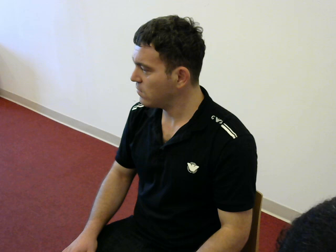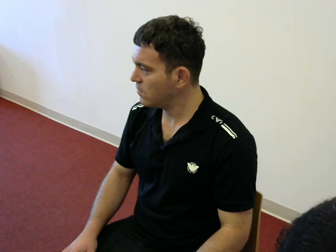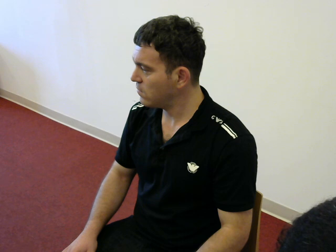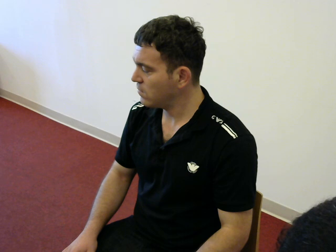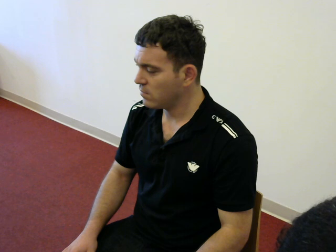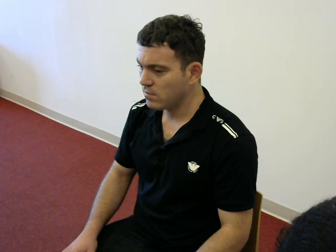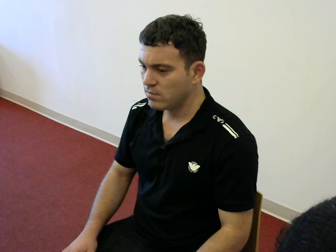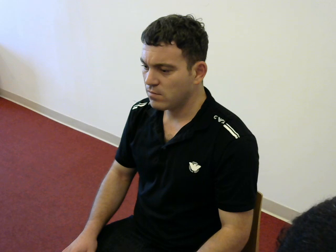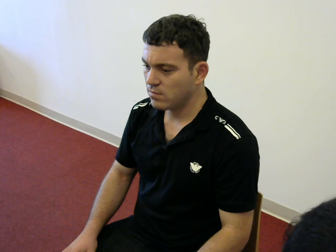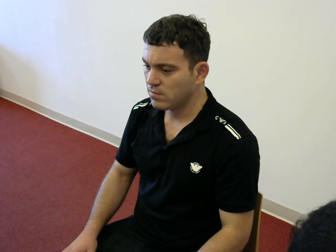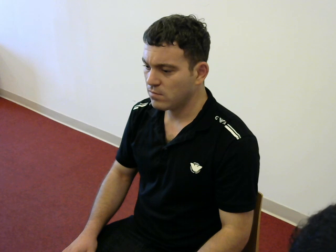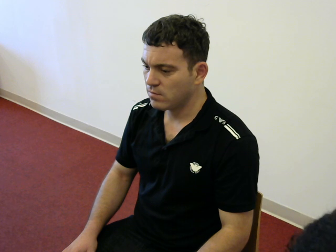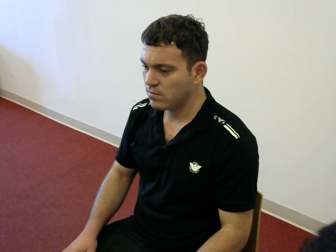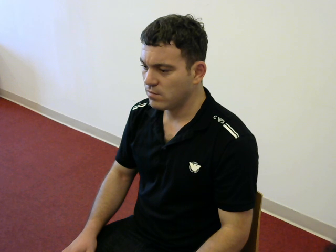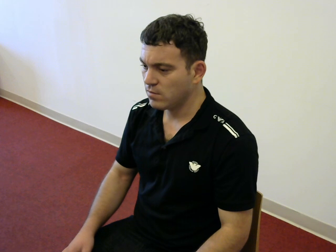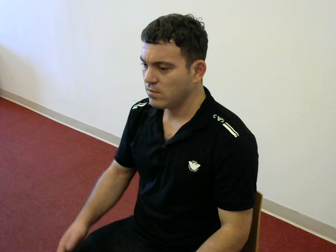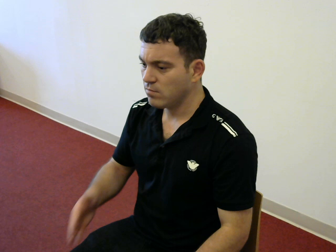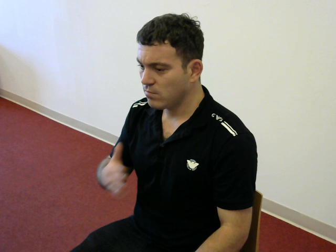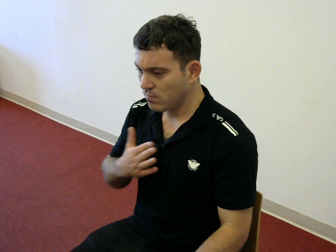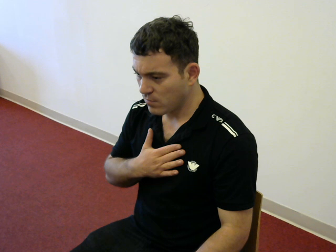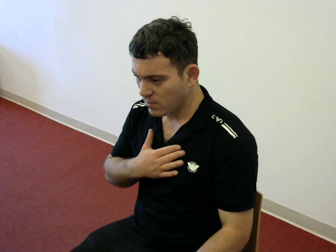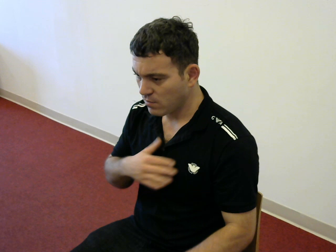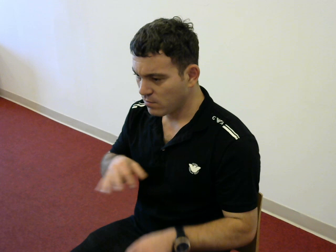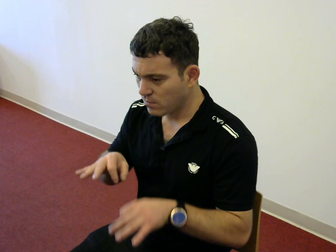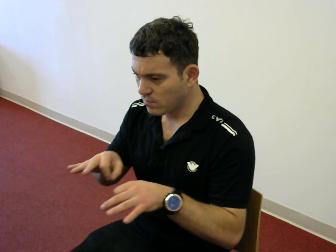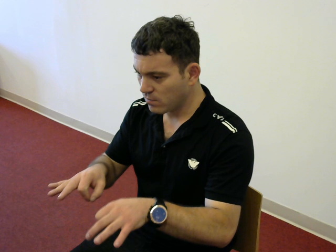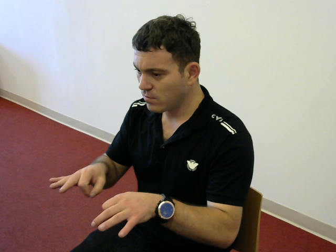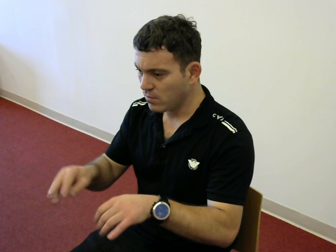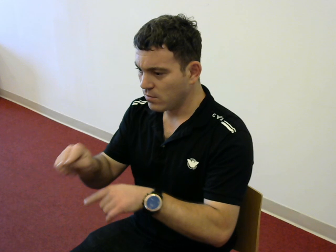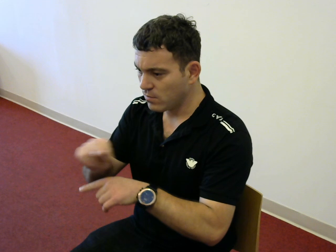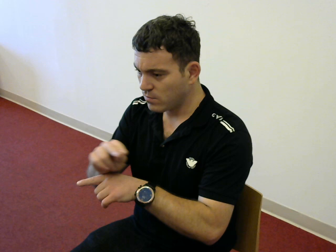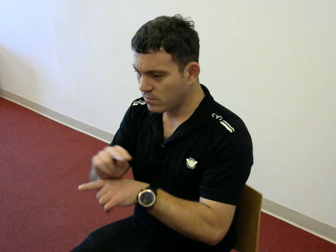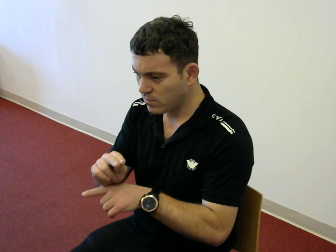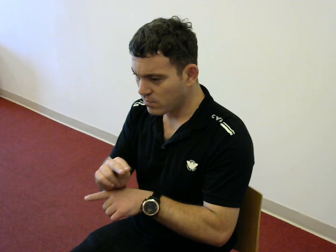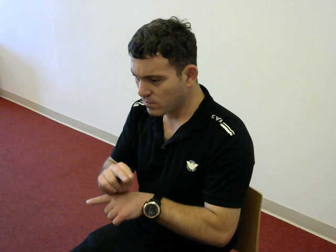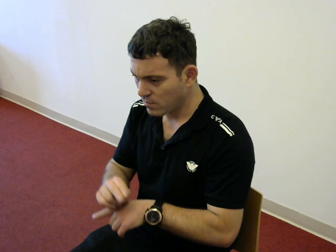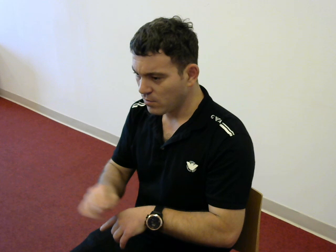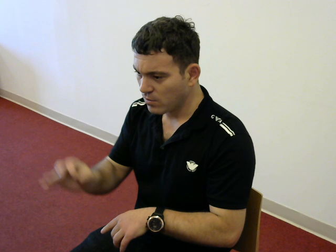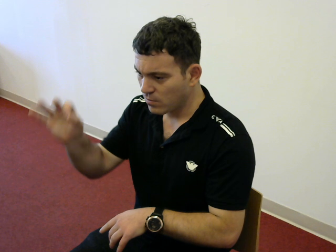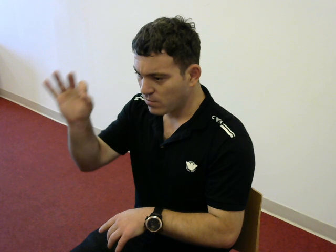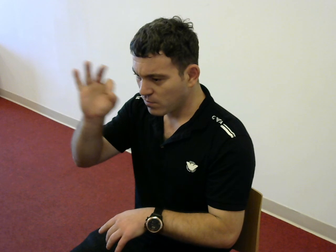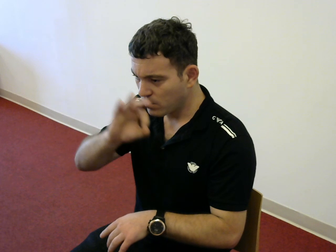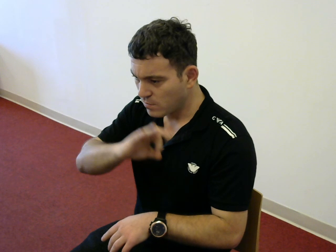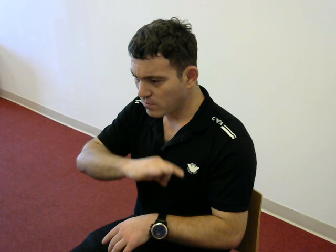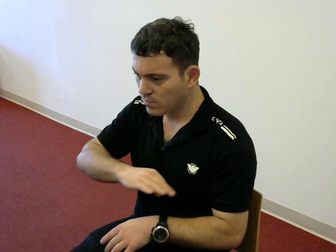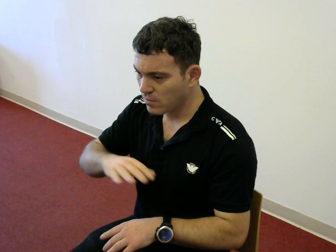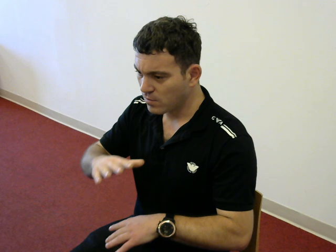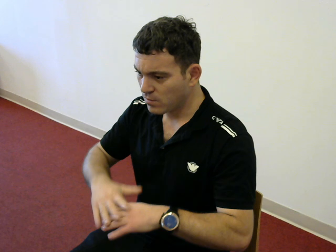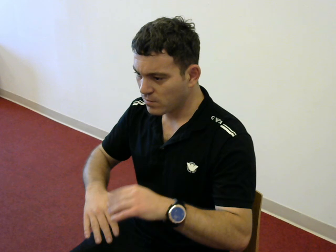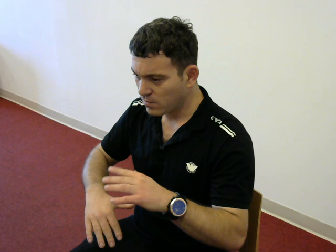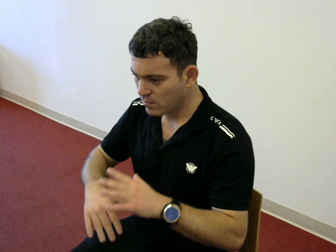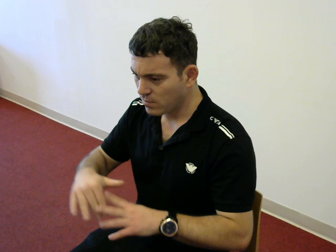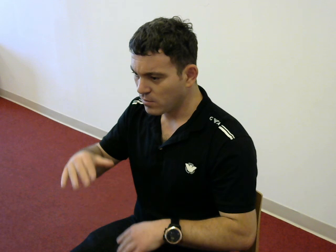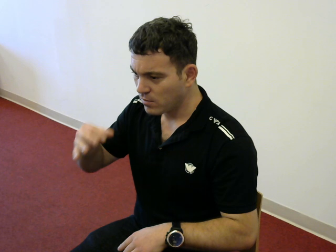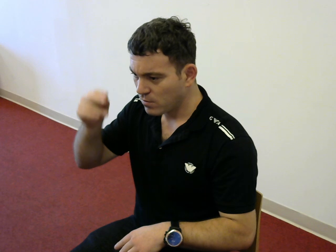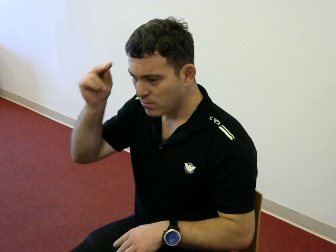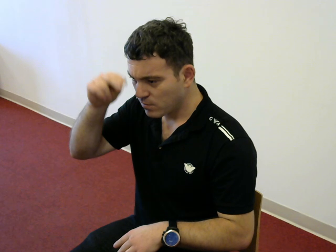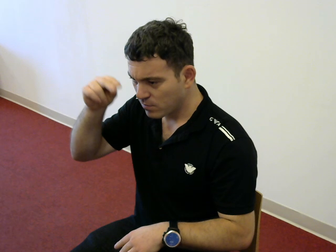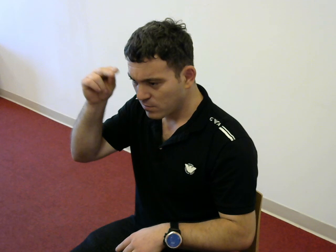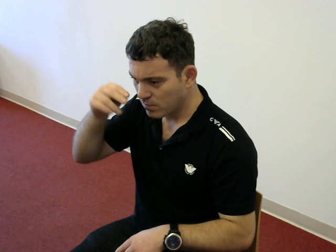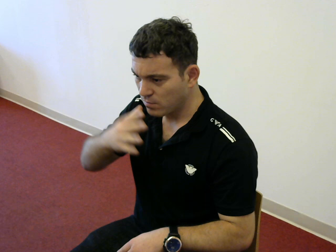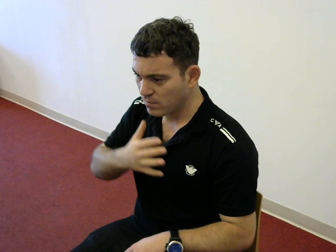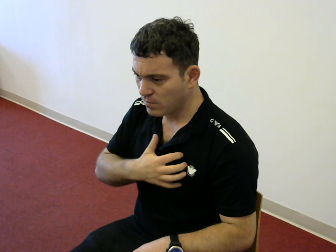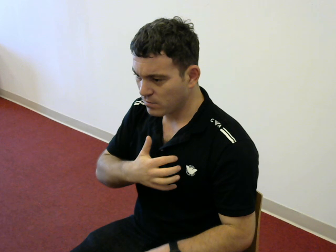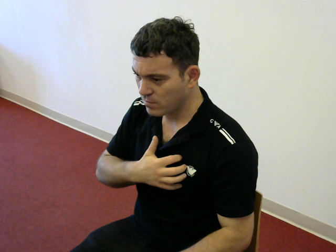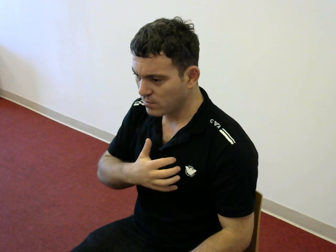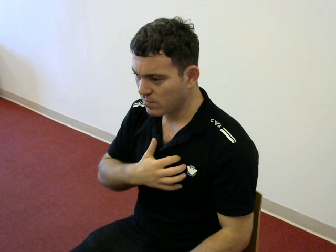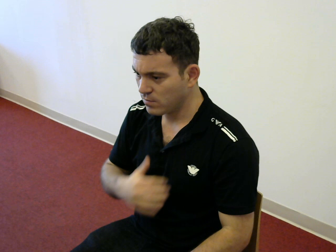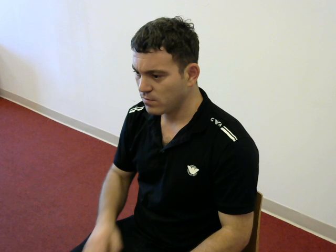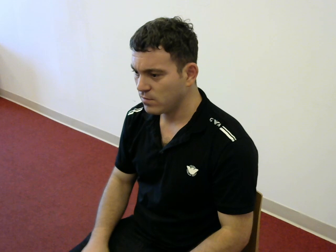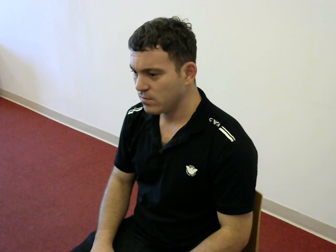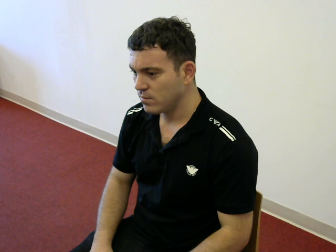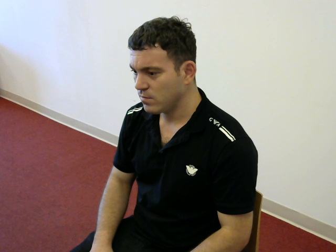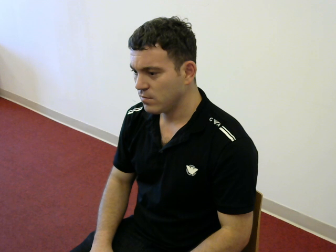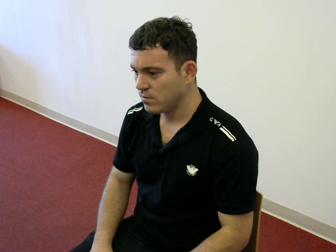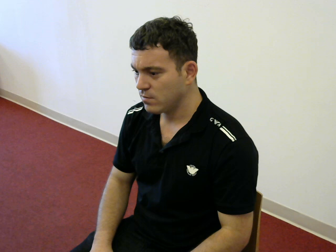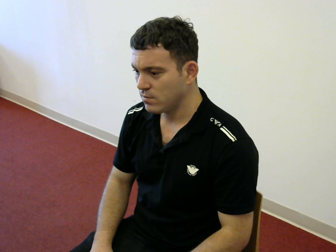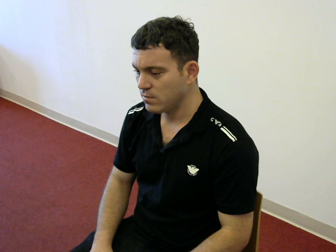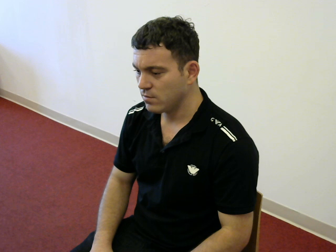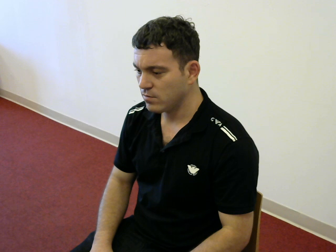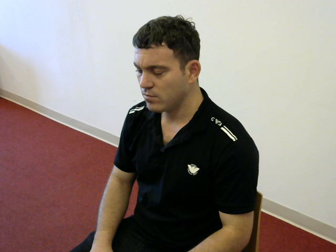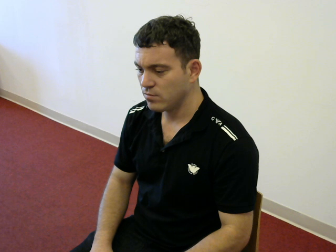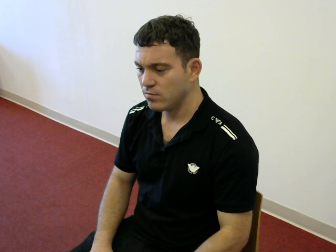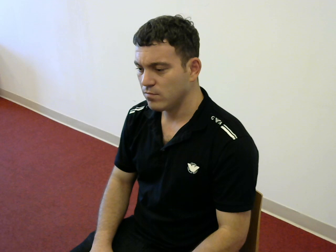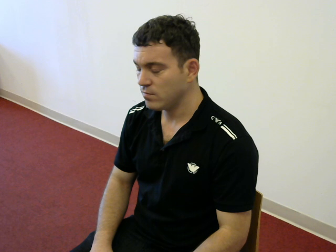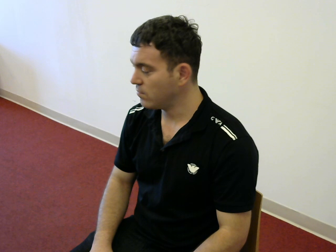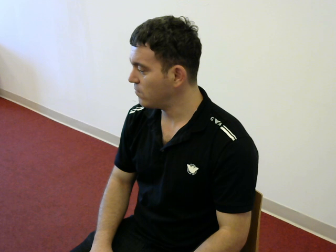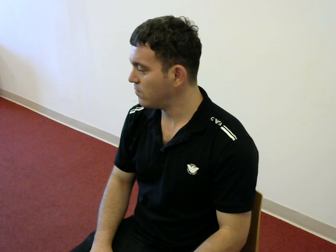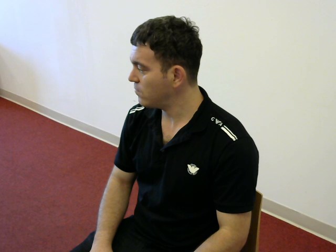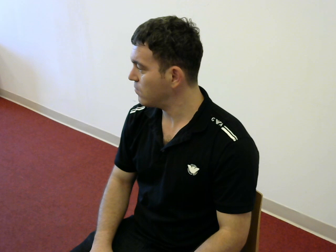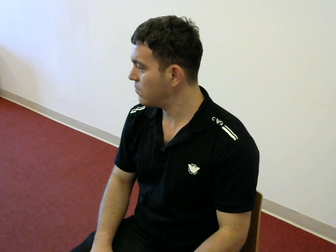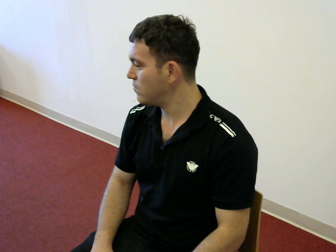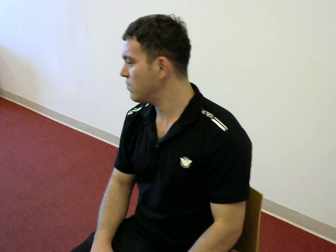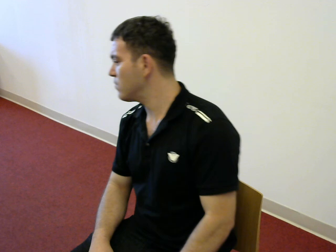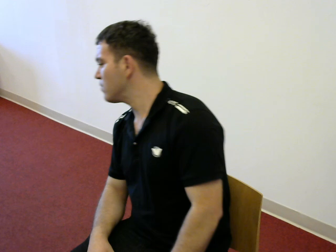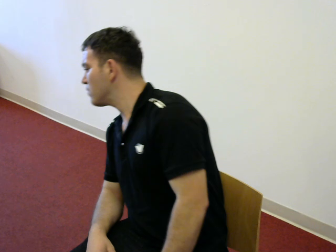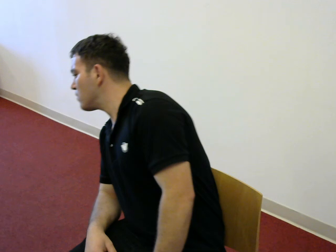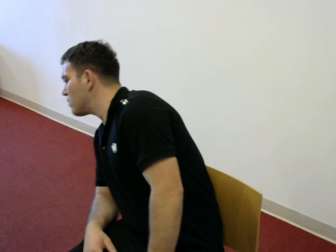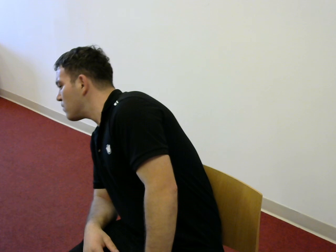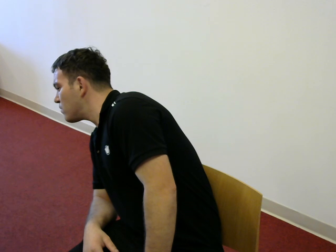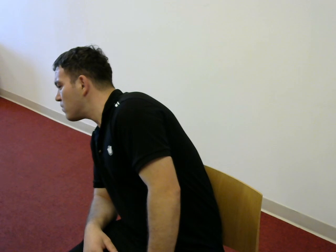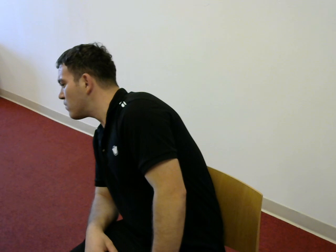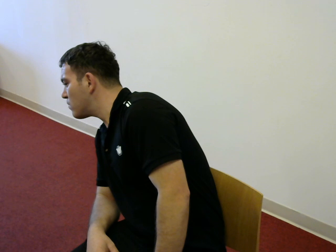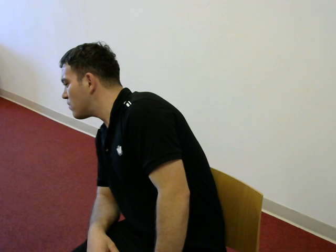Mən avtomobil təmiri üzrə təcrübə keçmək istəyirəm